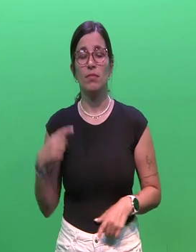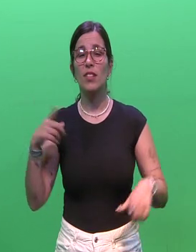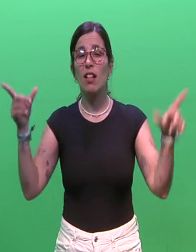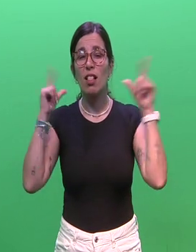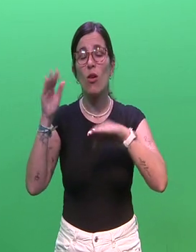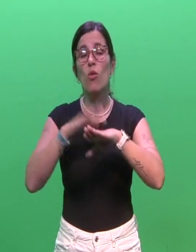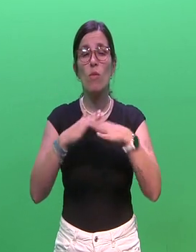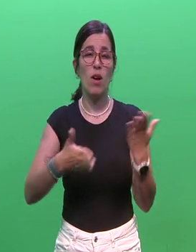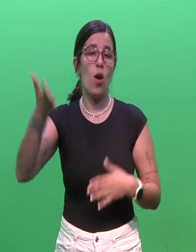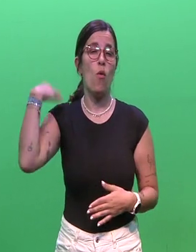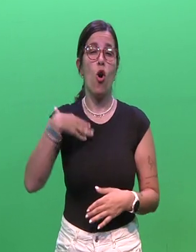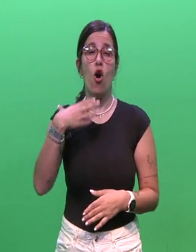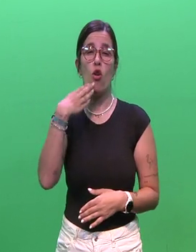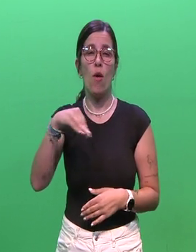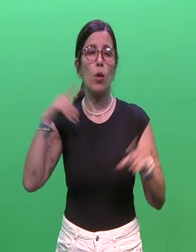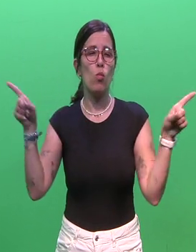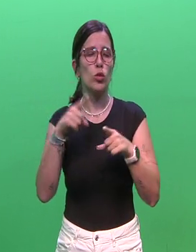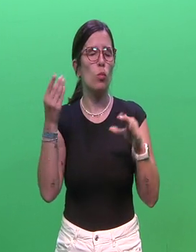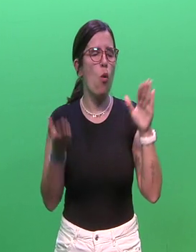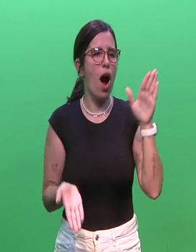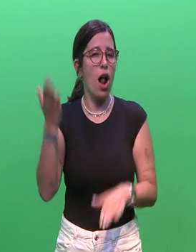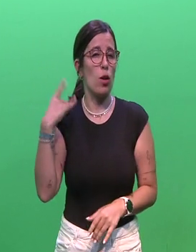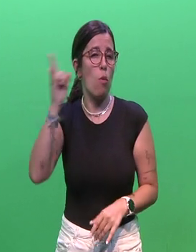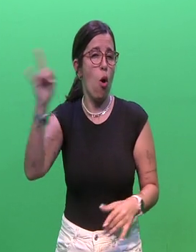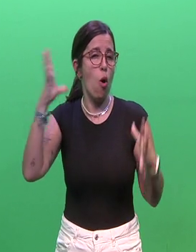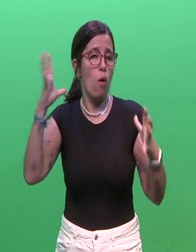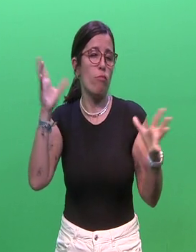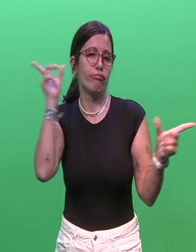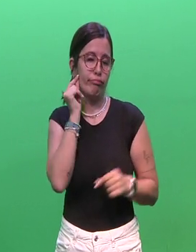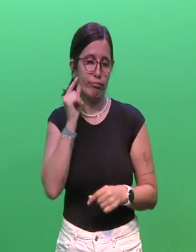Em vaig quedar sorda perquè quan era jove escoltava la música amb el volum molt alt, i vaig perdre audició.